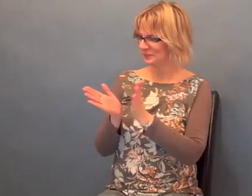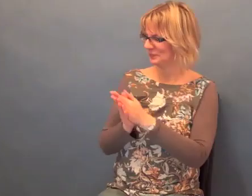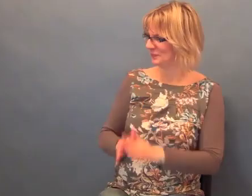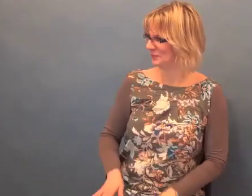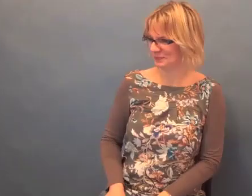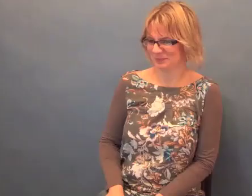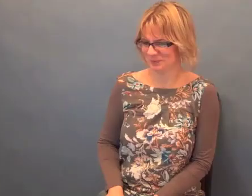Brawo!